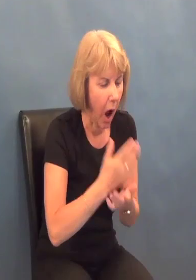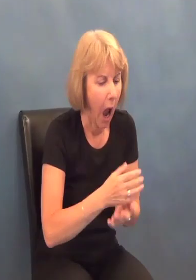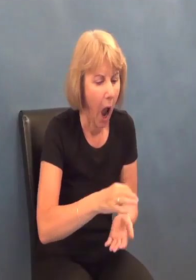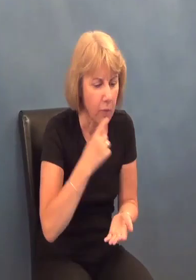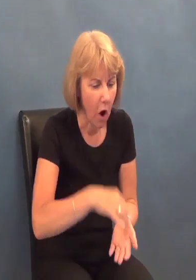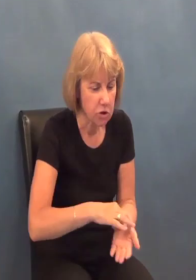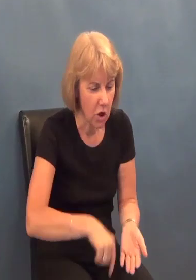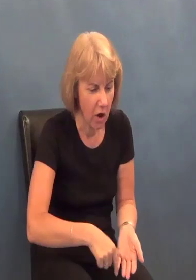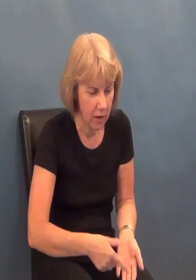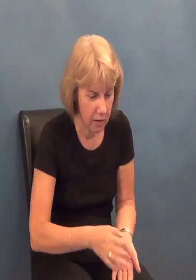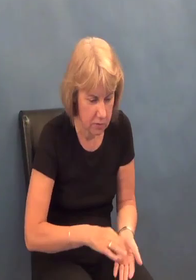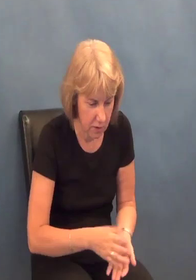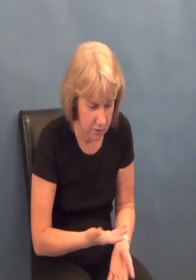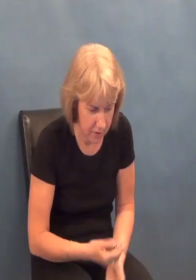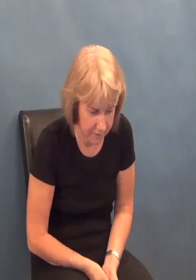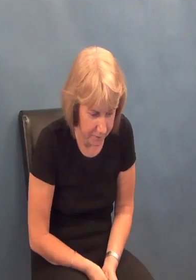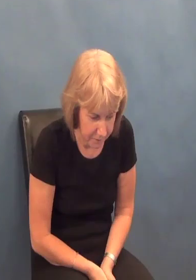Tylko, jak mówi, ten tutejszy ośrodek.